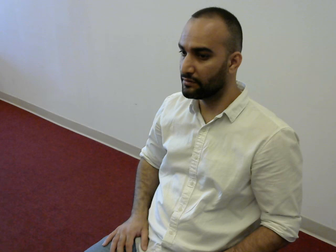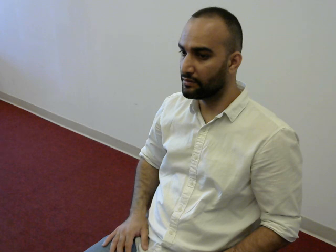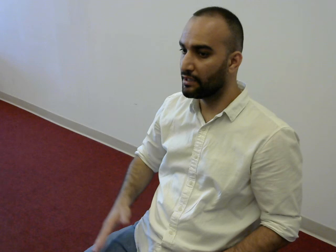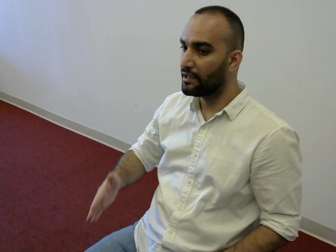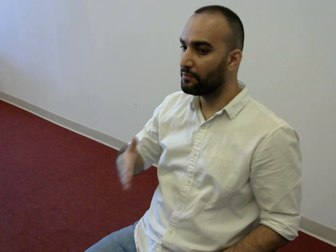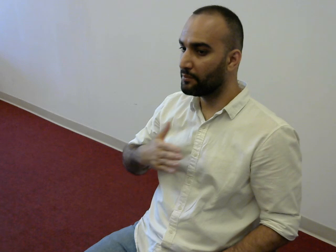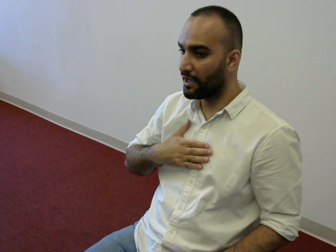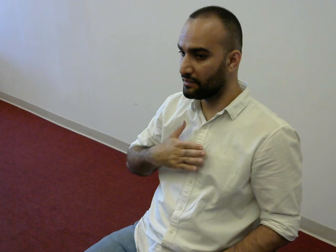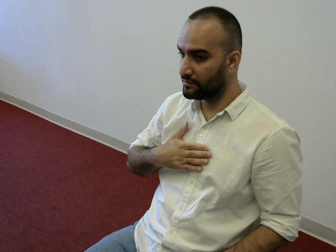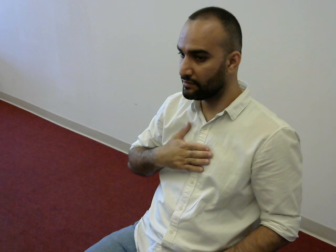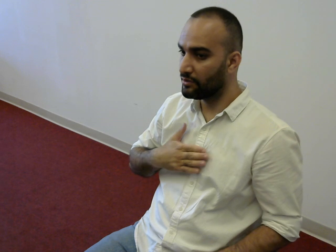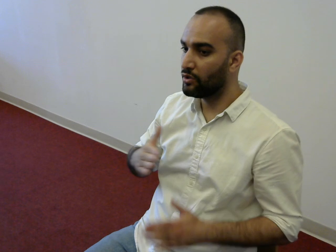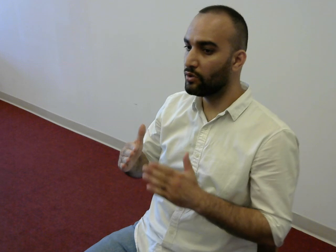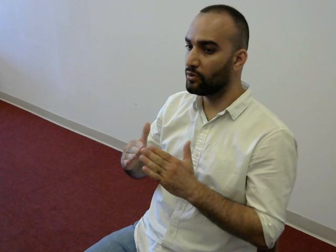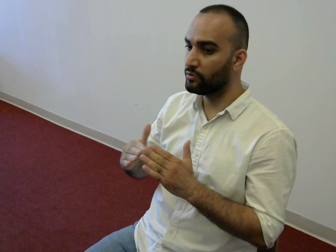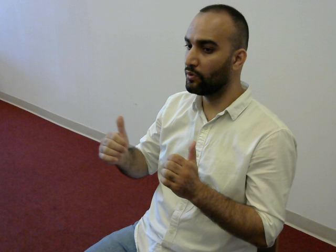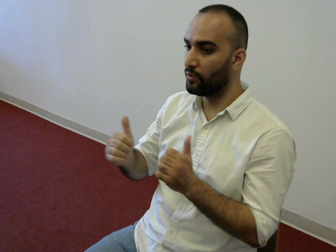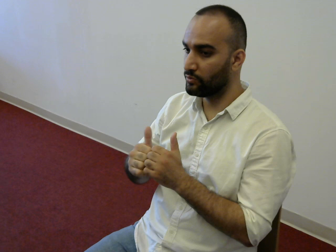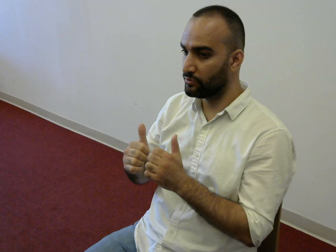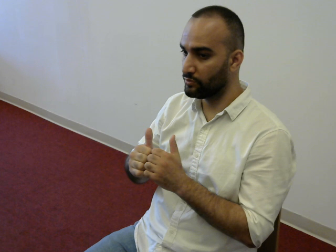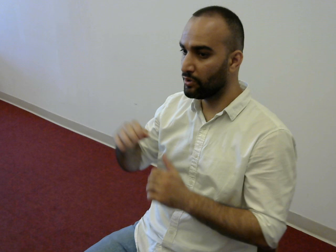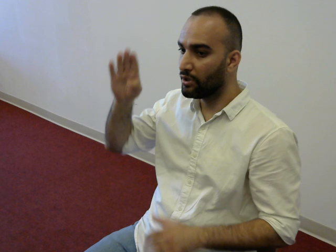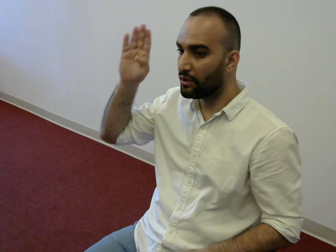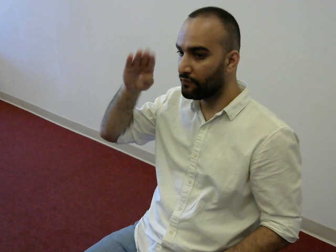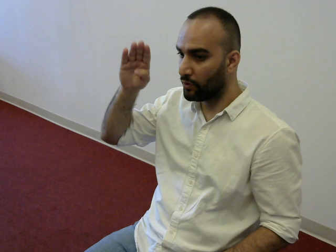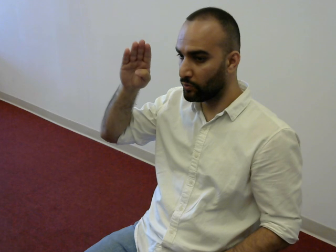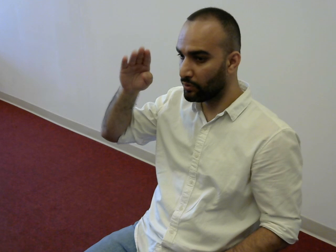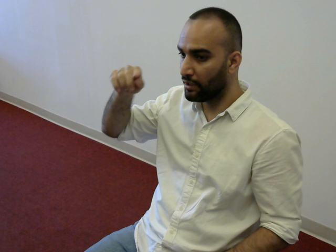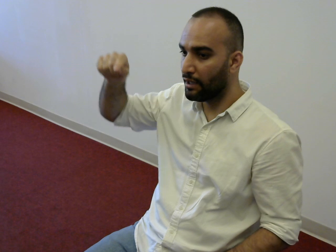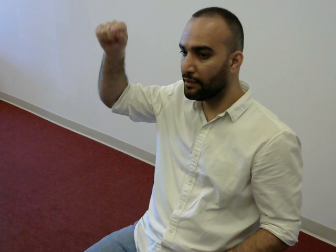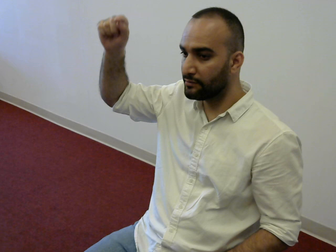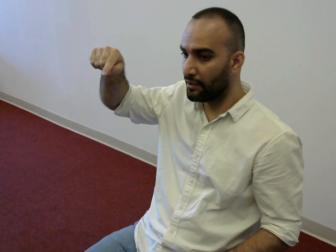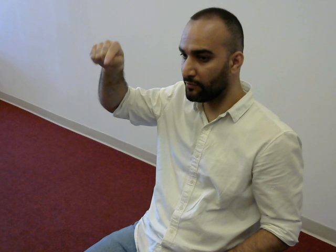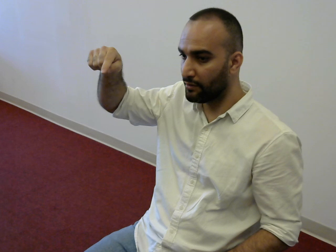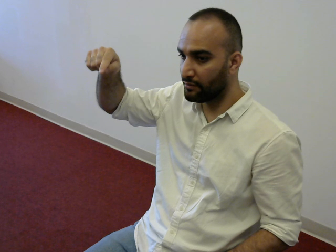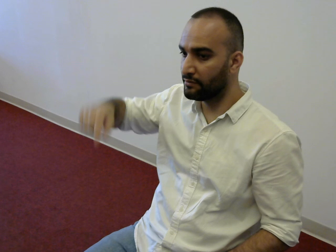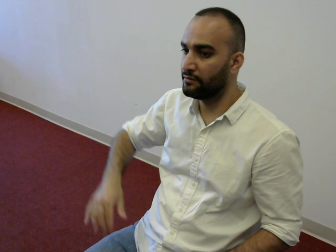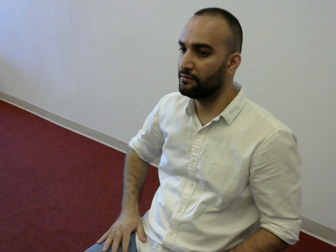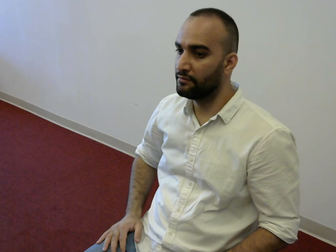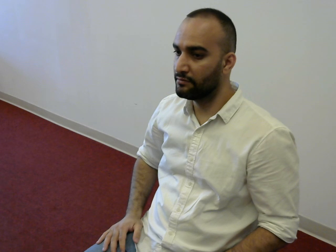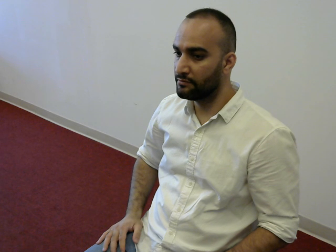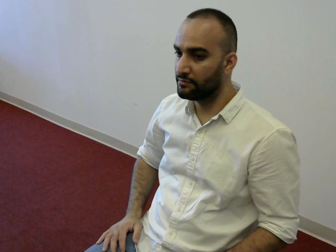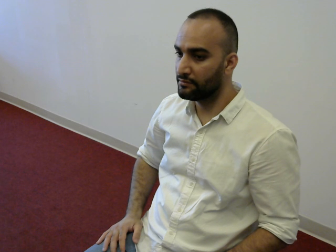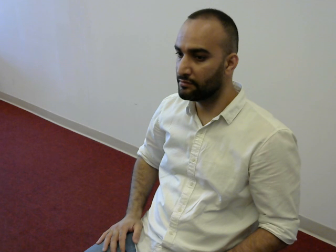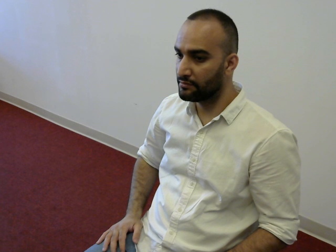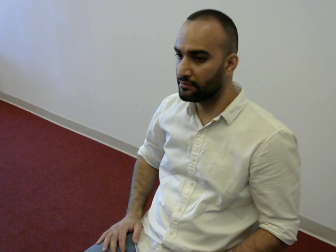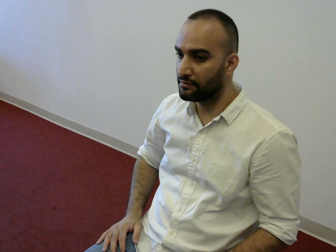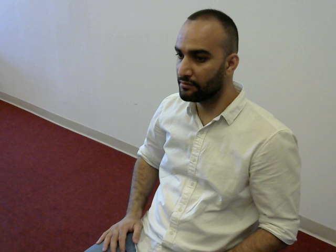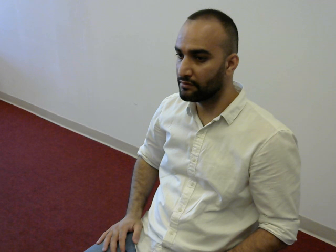Bizə qonşudan su damır